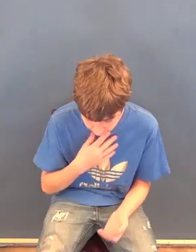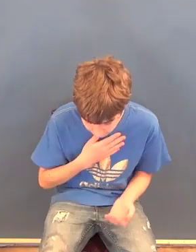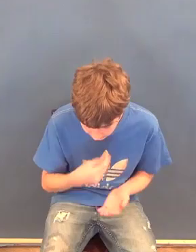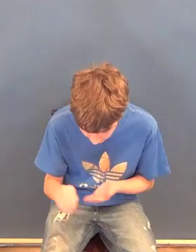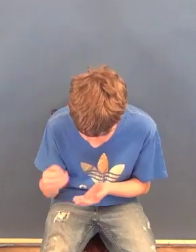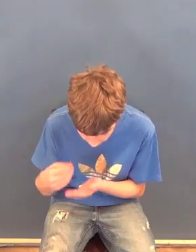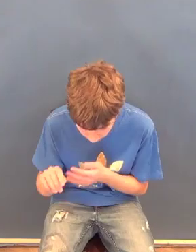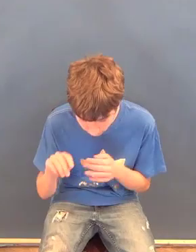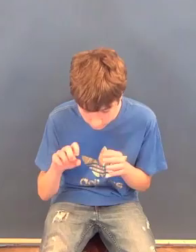Jestem na zakupach...